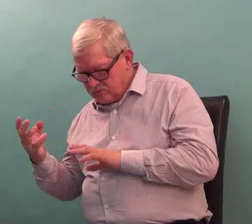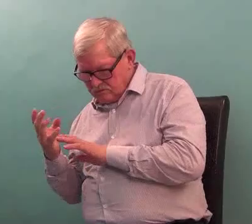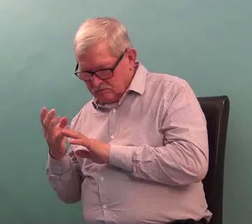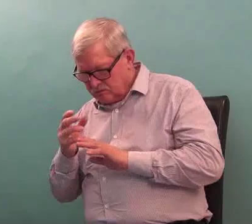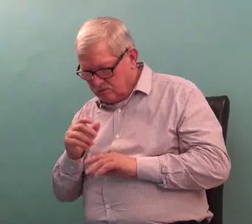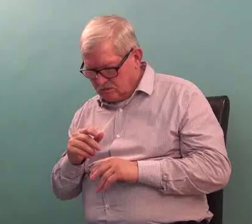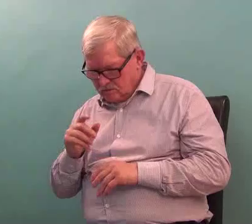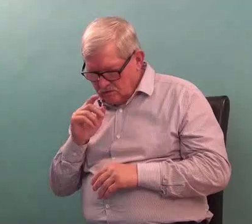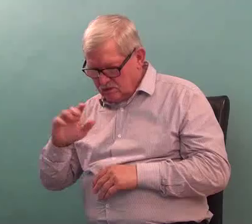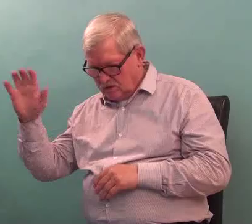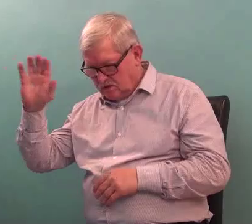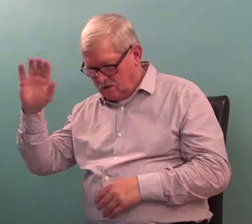Chłopiec macha ręką.